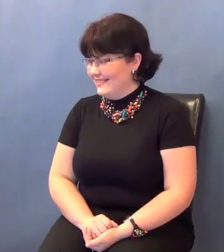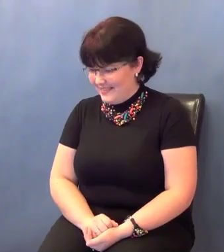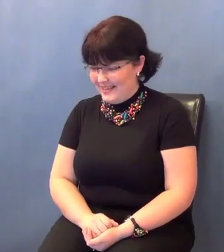Inne.